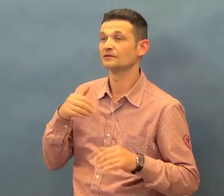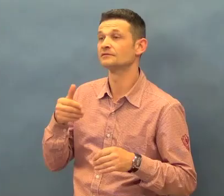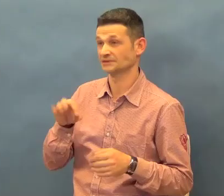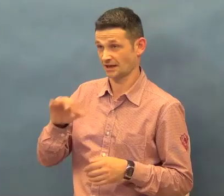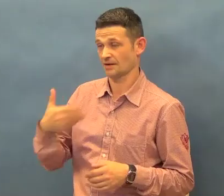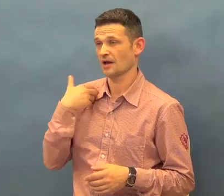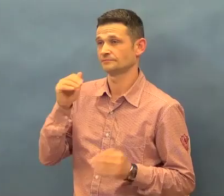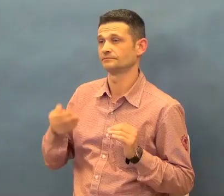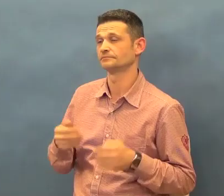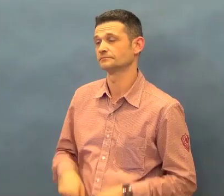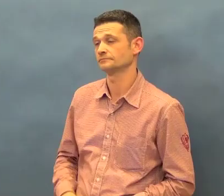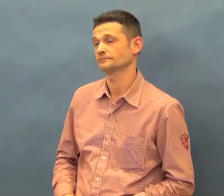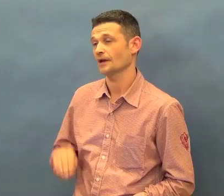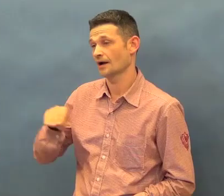Przy SJM ja zasypiam.